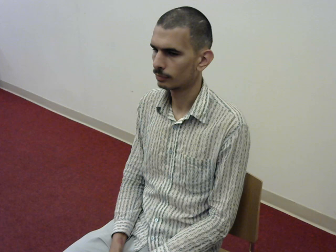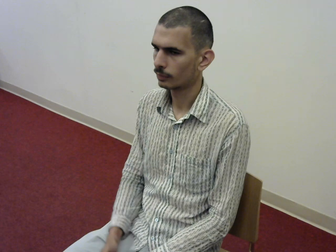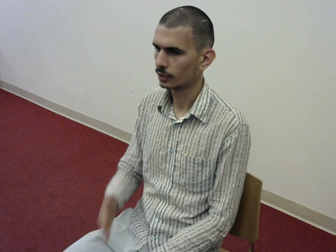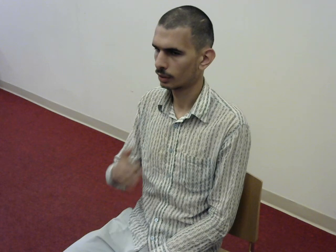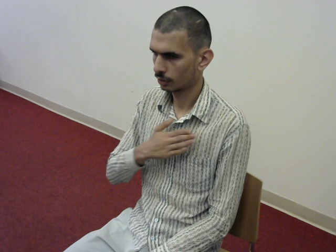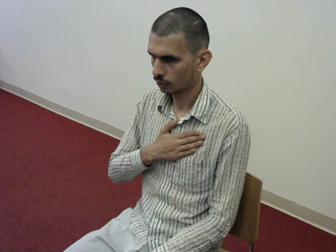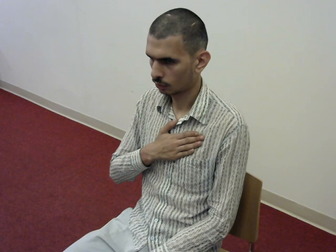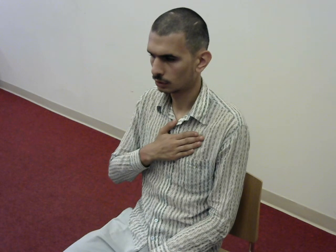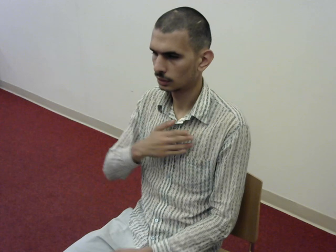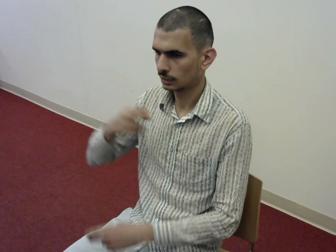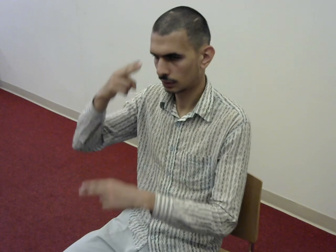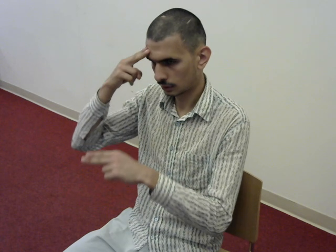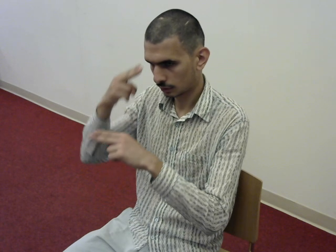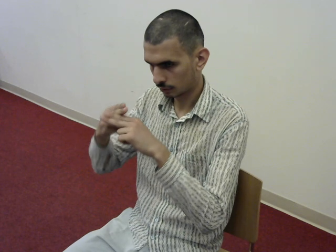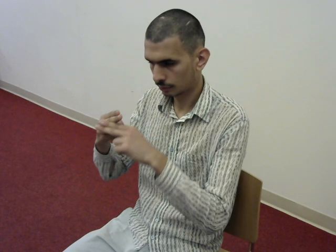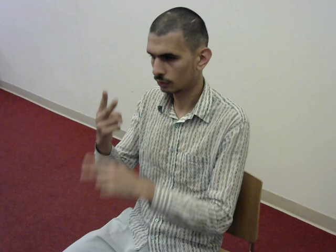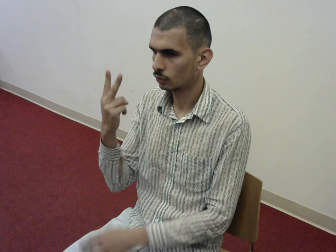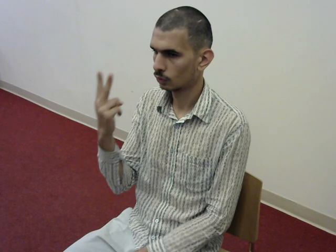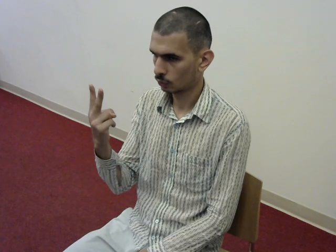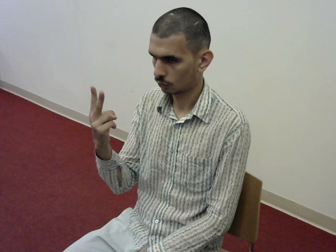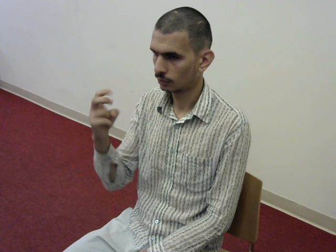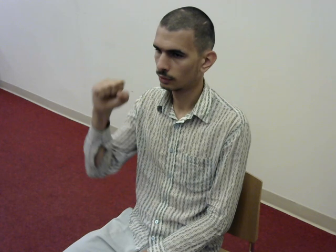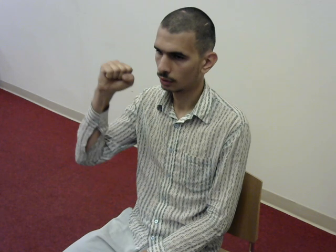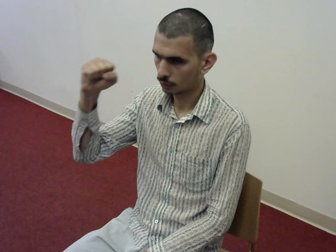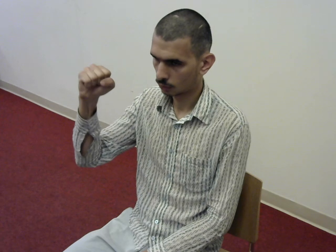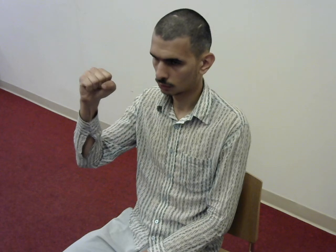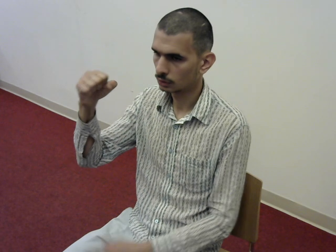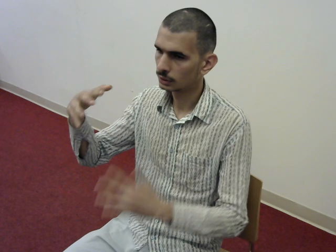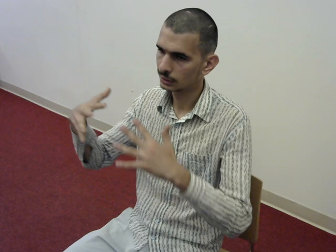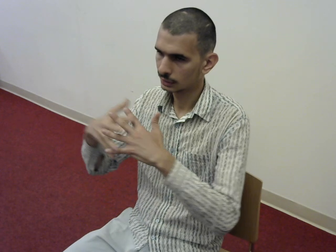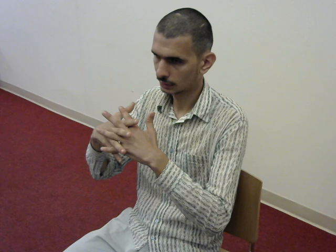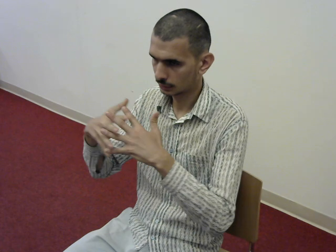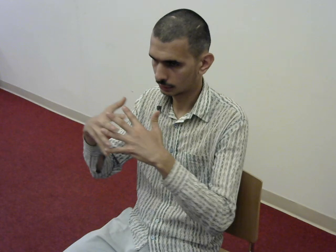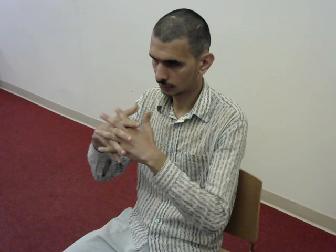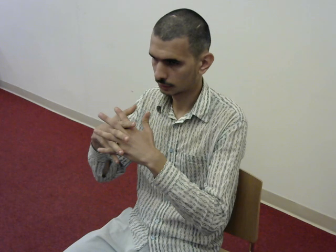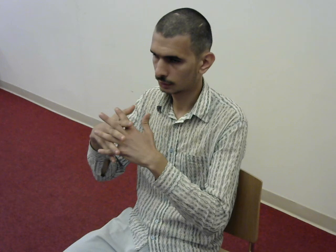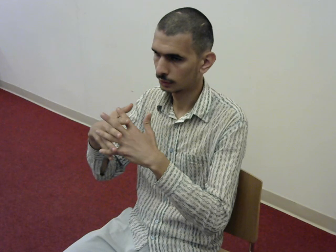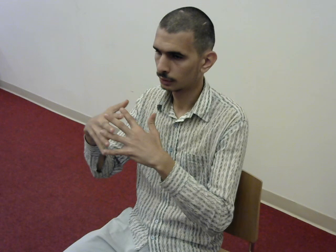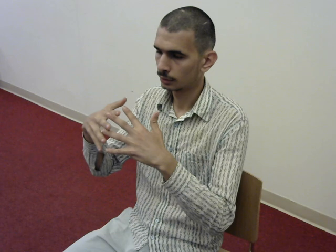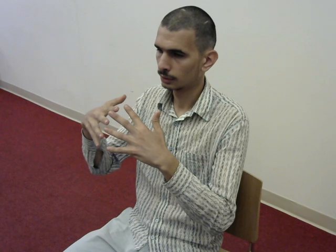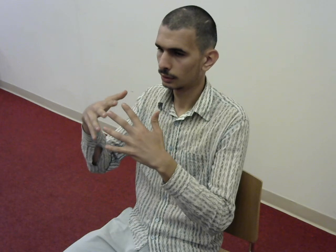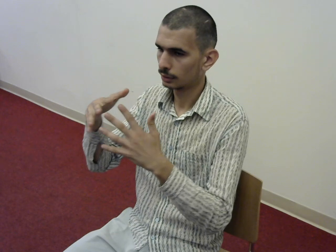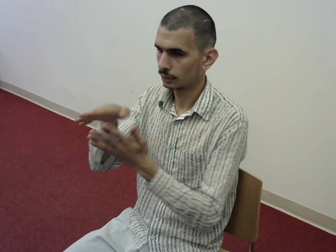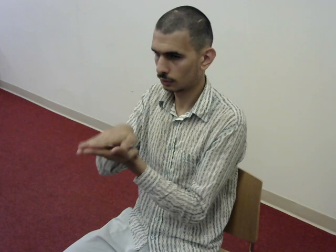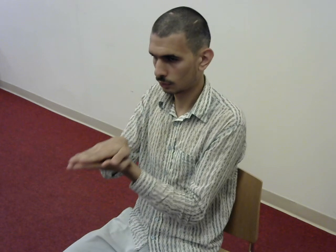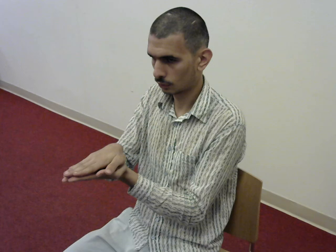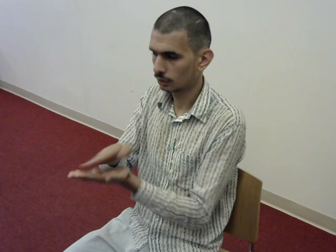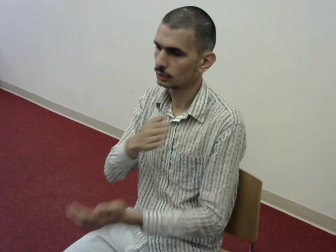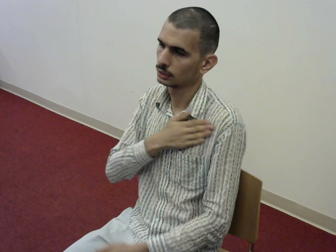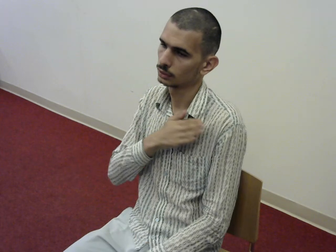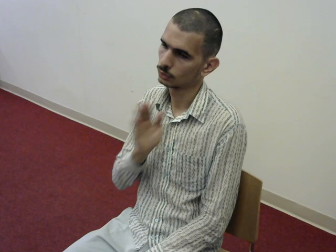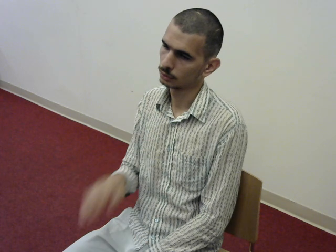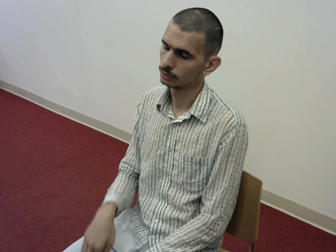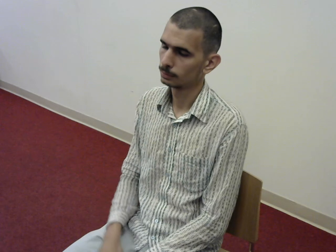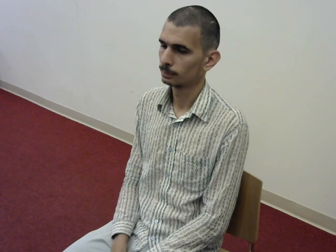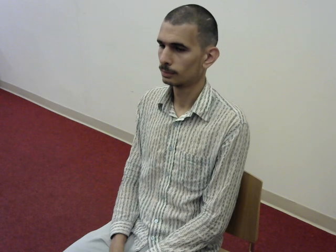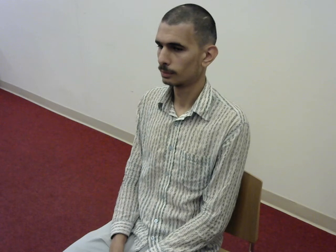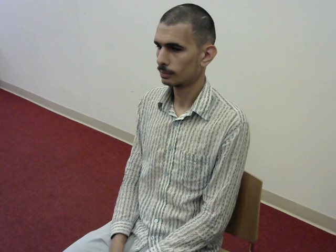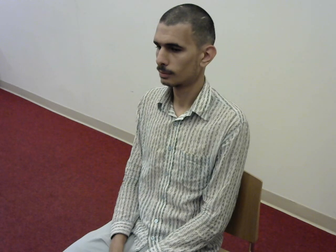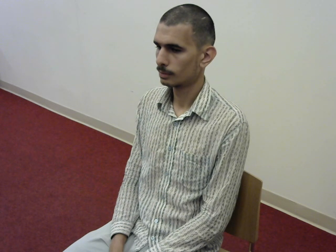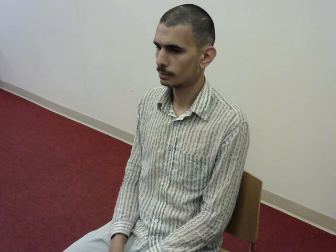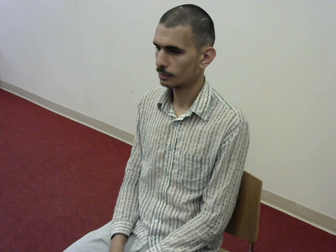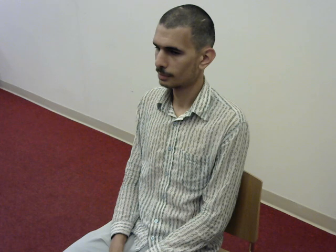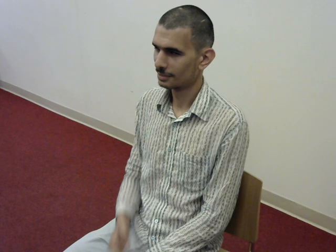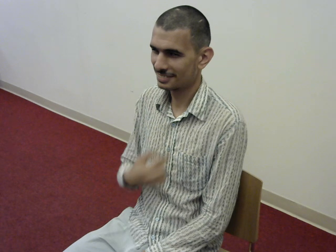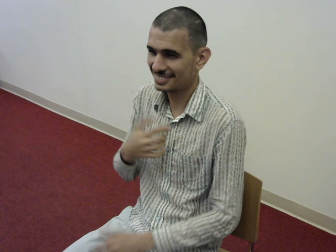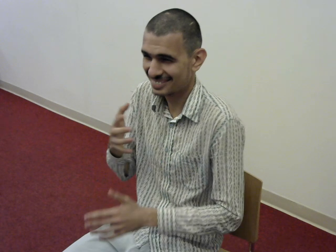Mənim qardaşım 2-ci Qarabağ müharibəsində şəhid olub